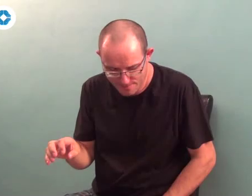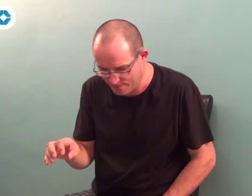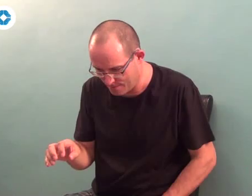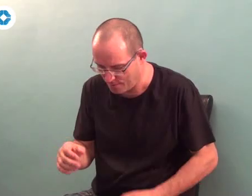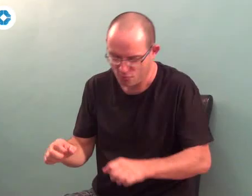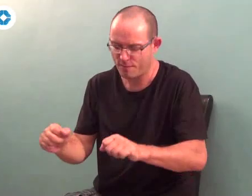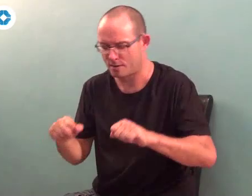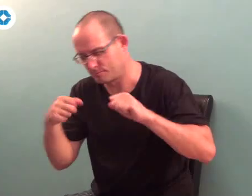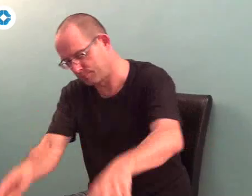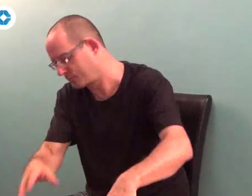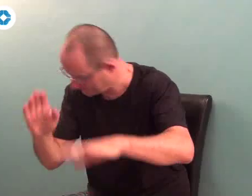Odkłada rower, a co mu tam.